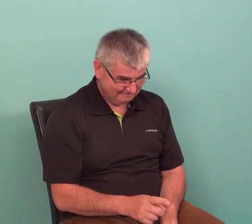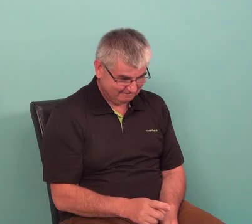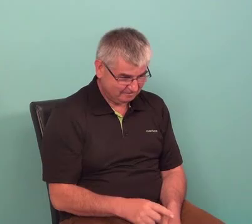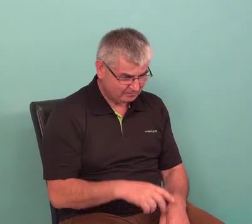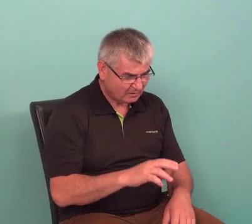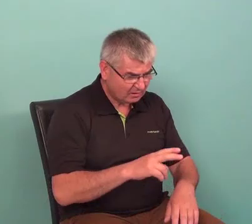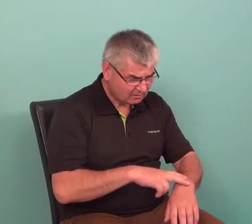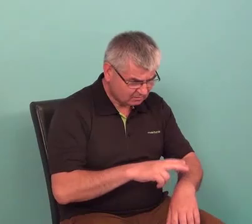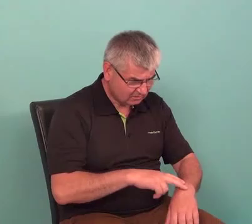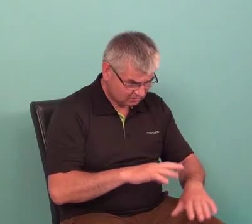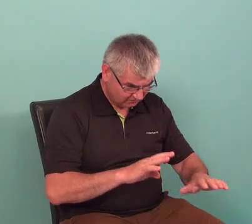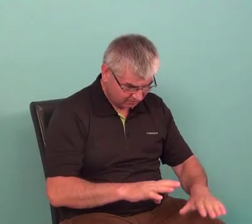Godzina dziewiąta.